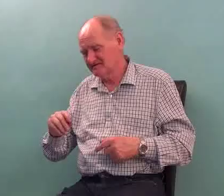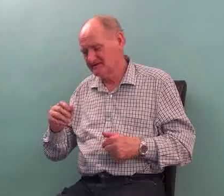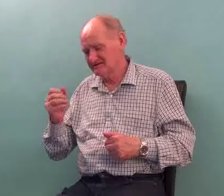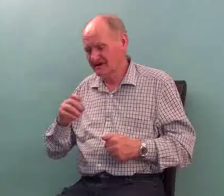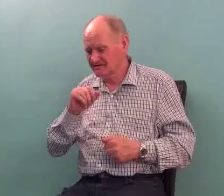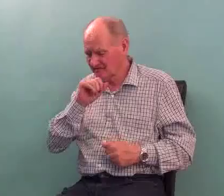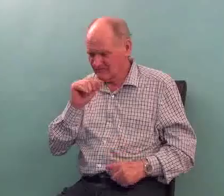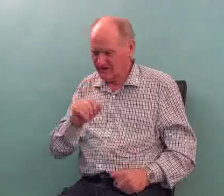Do kina wcale.